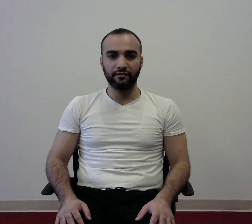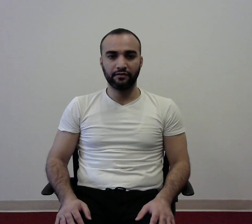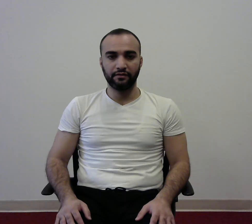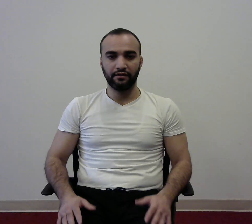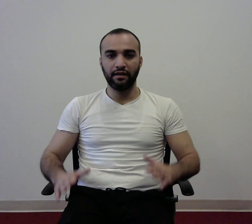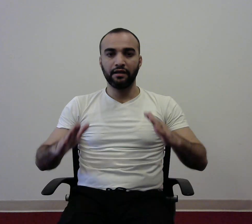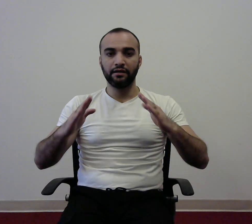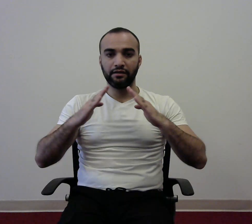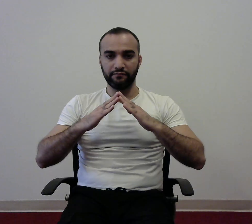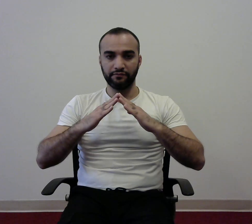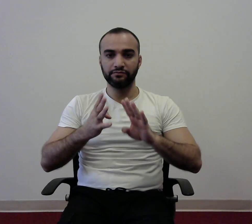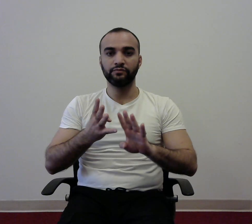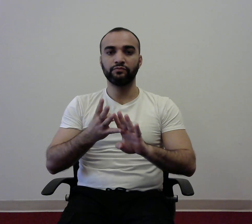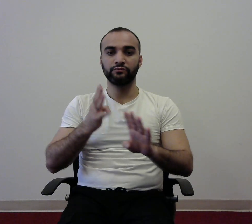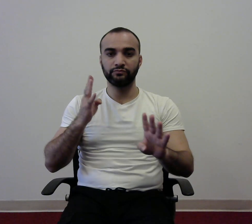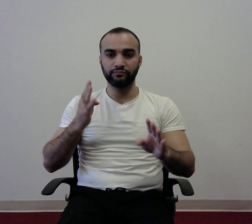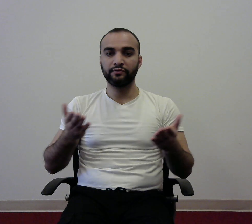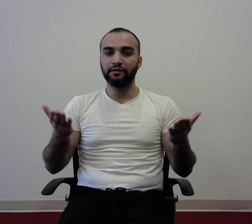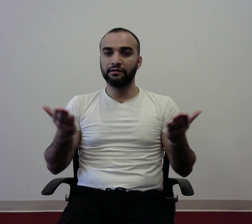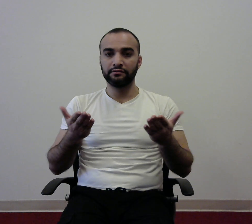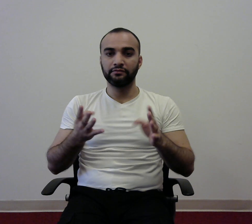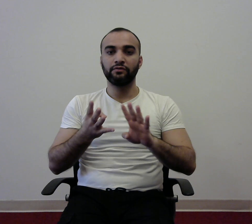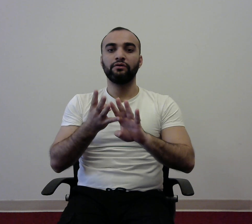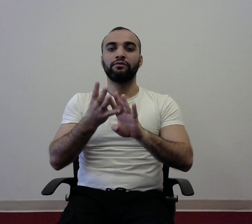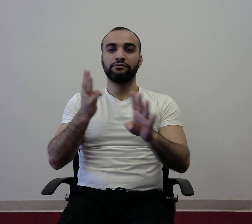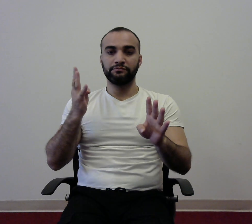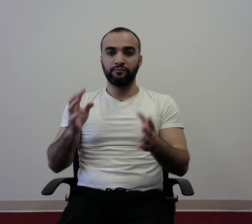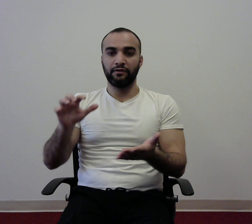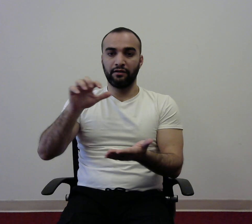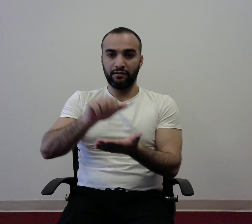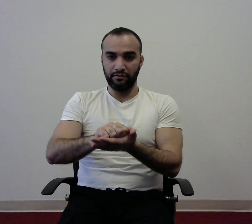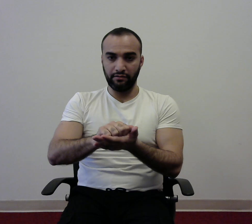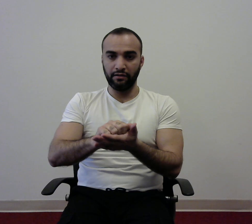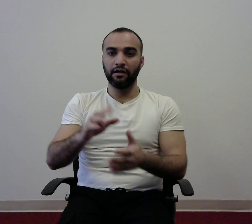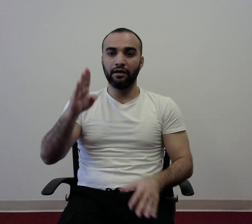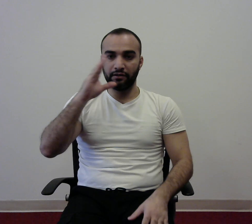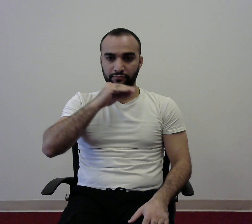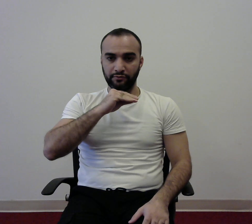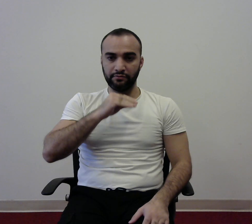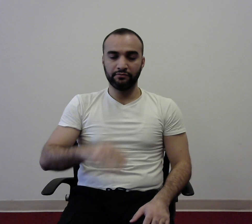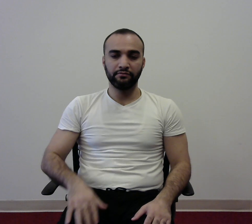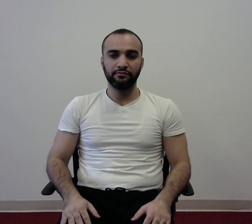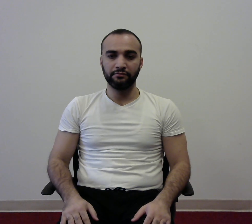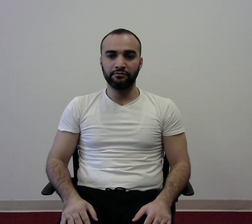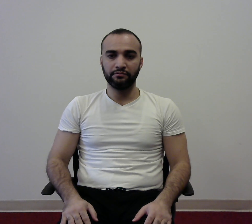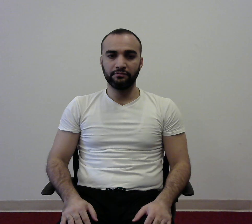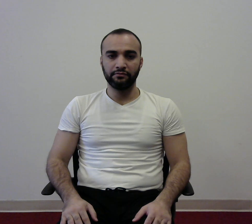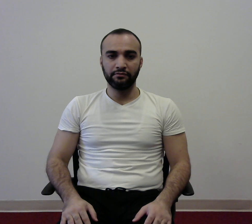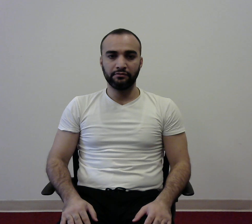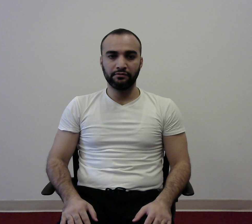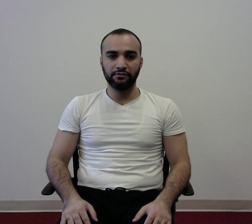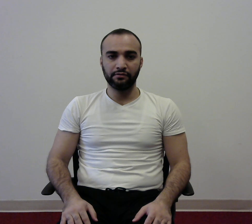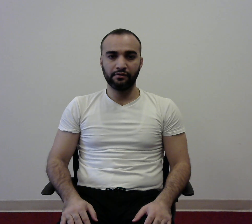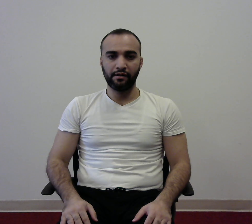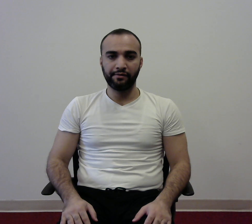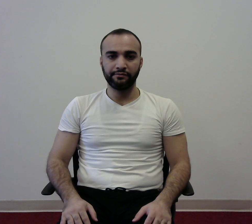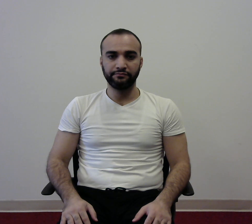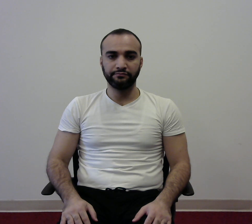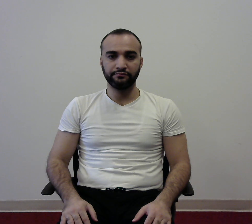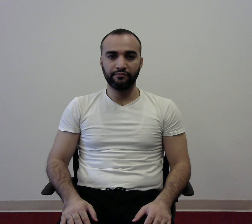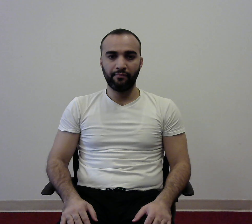Ev növbəsinə necə növbə tuta bilərəm?